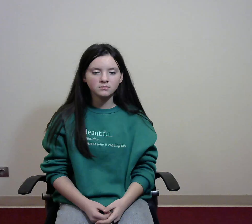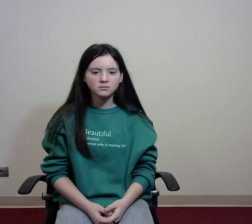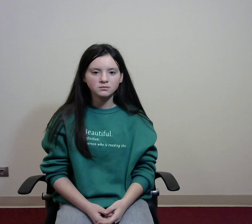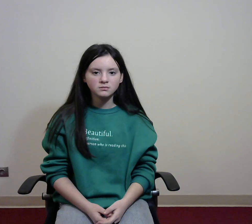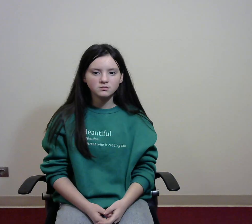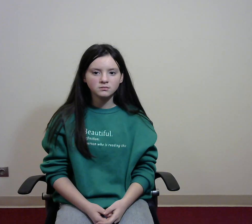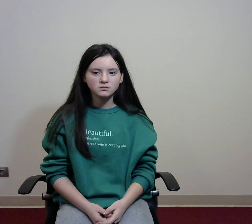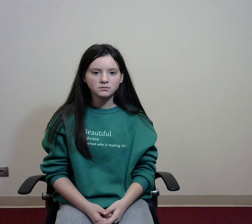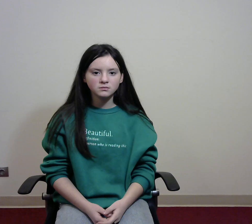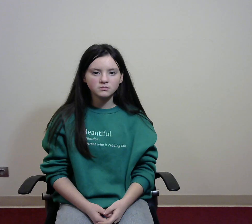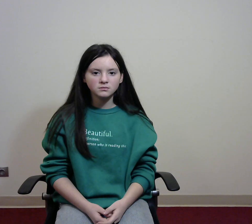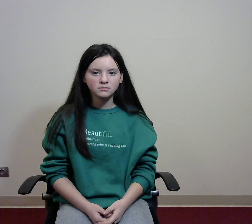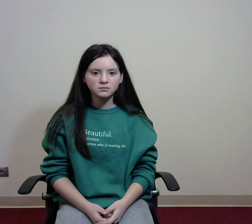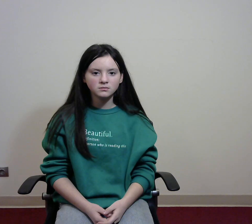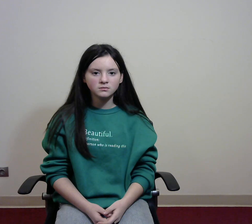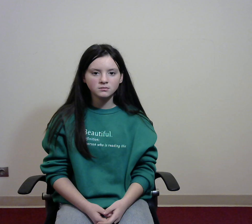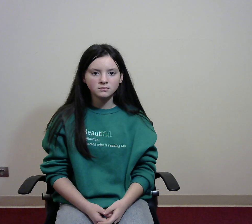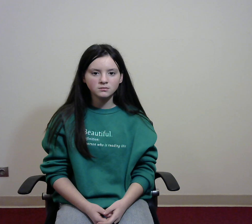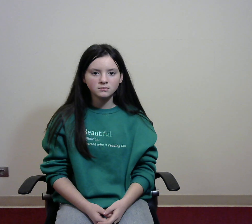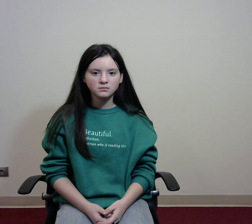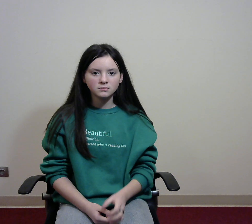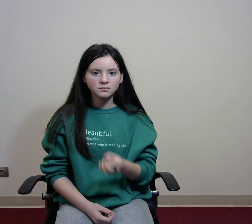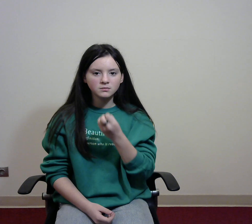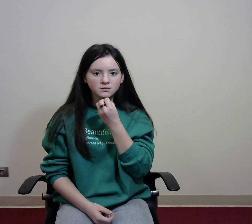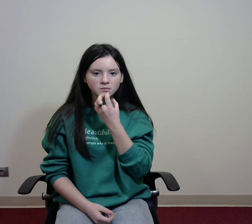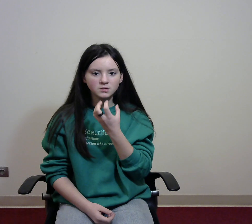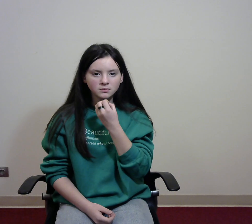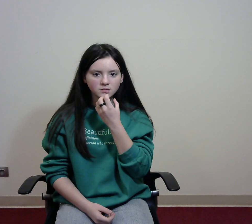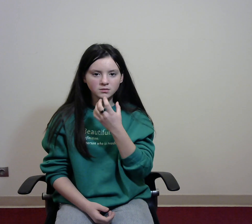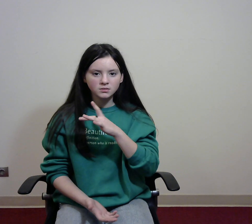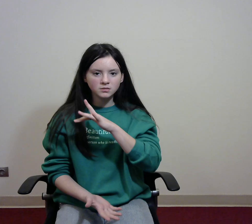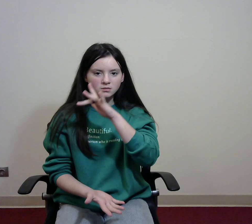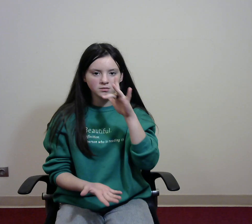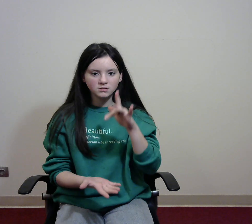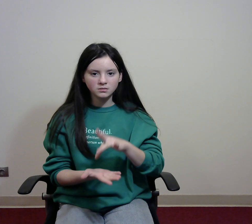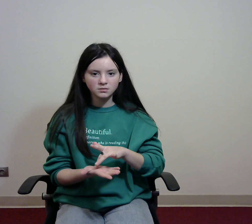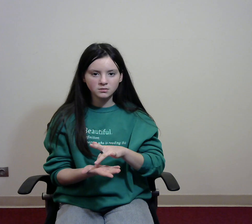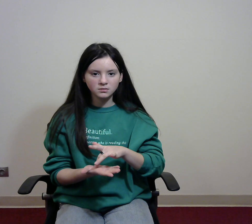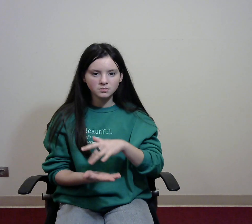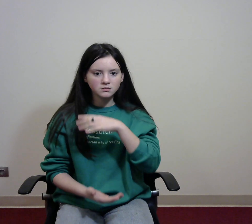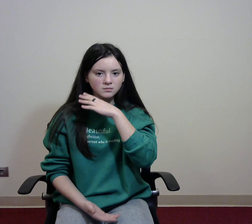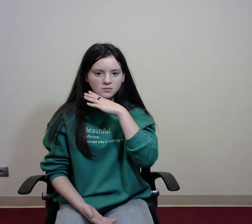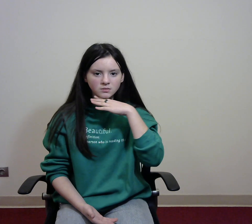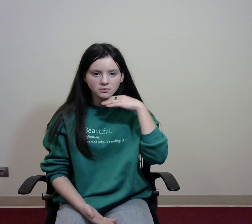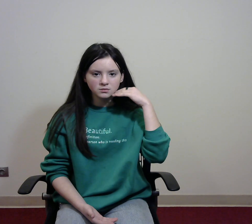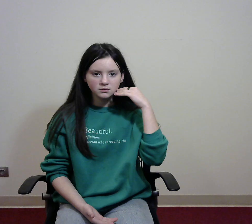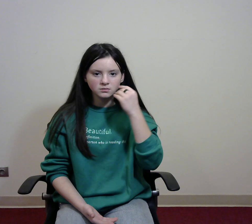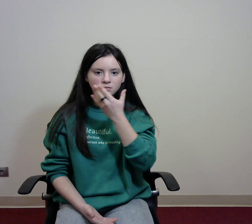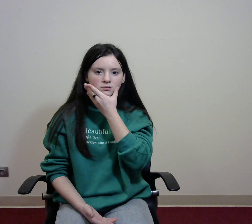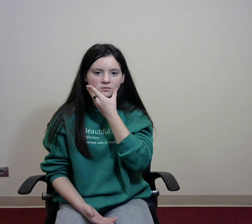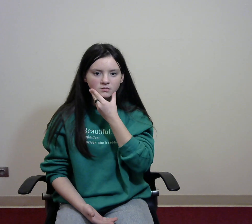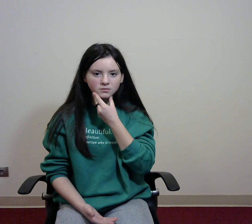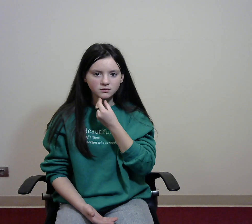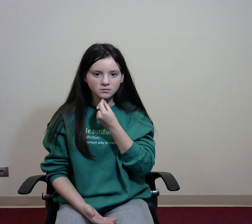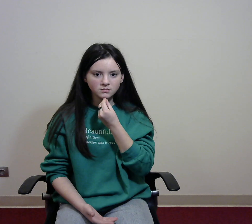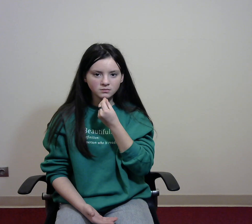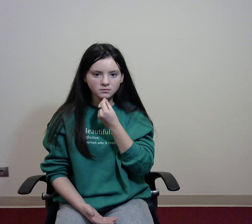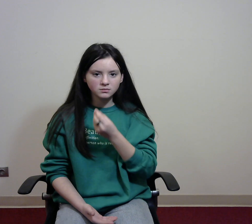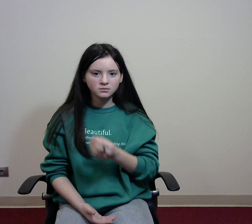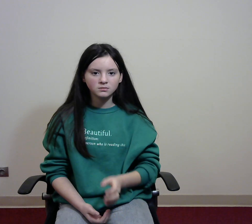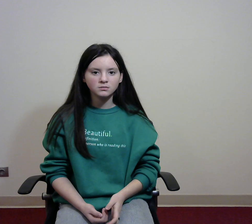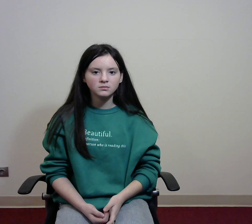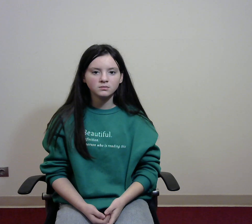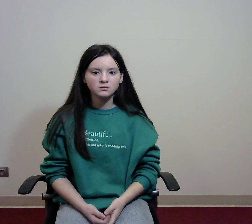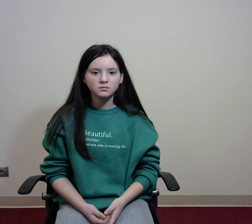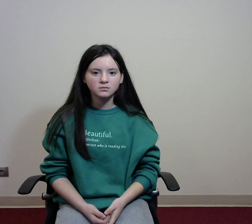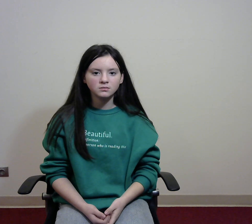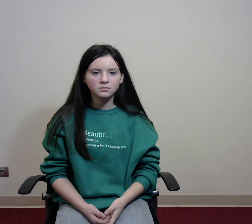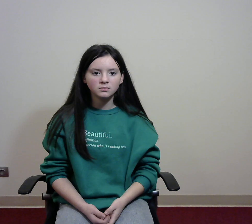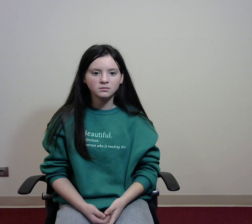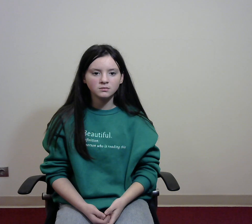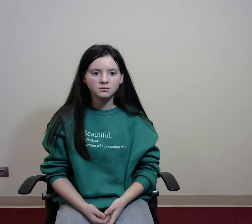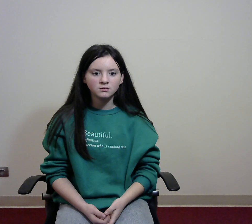Bakı şəhəri çox gözəldir